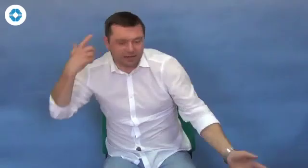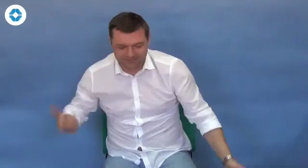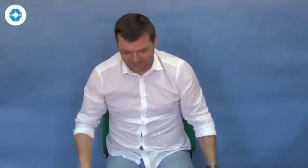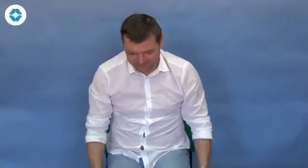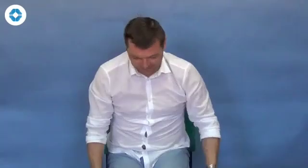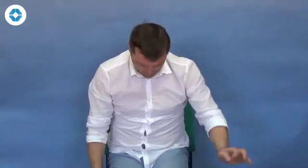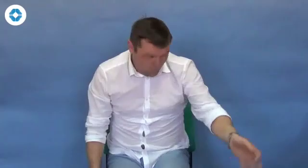Dobrze.